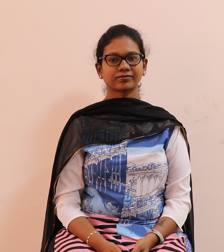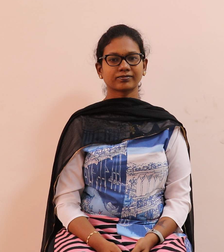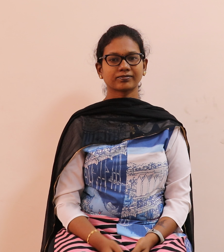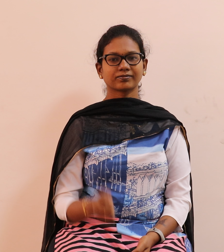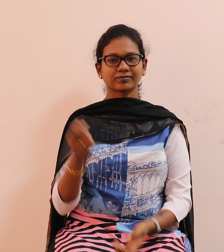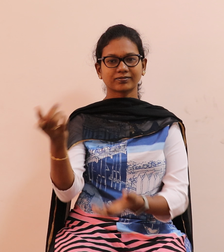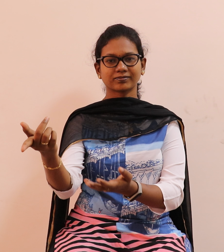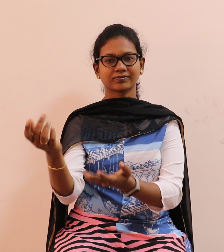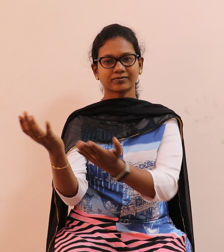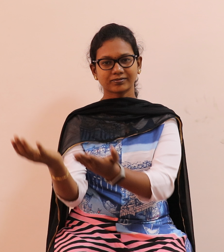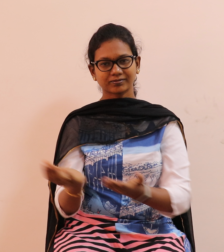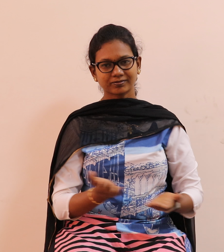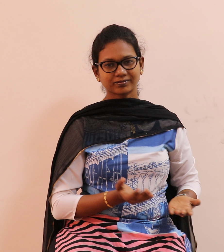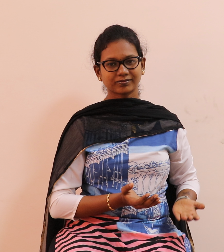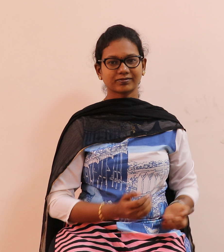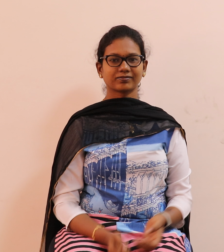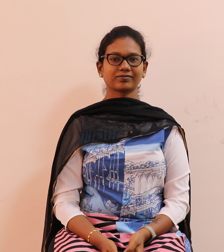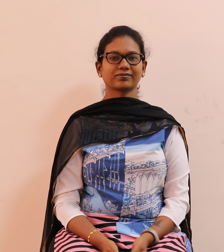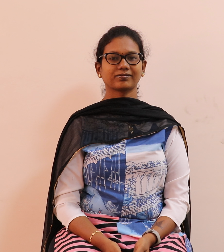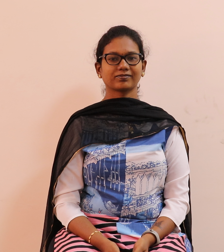you are welcome